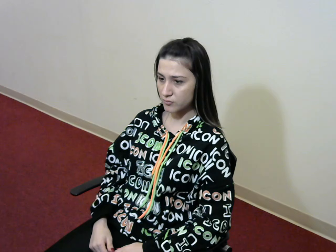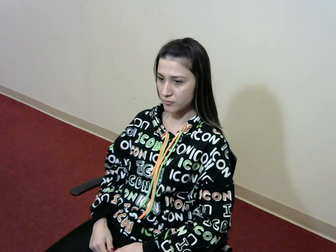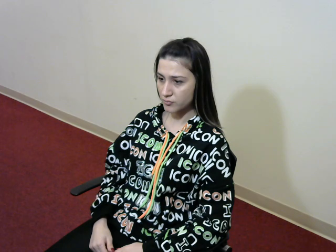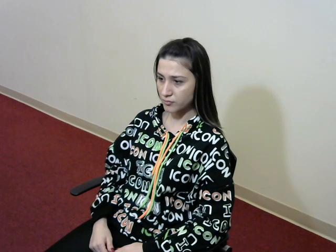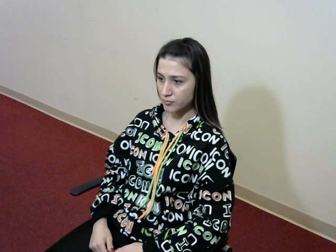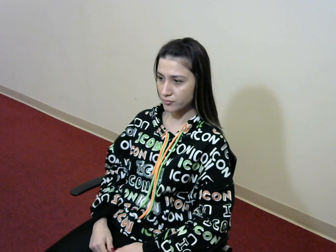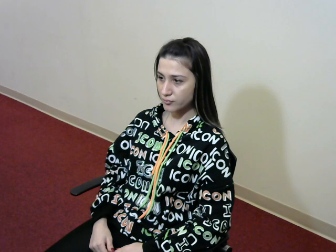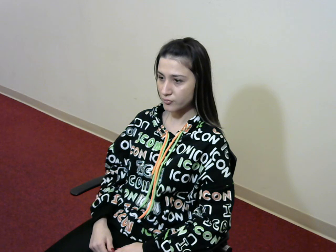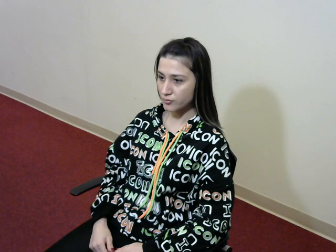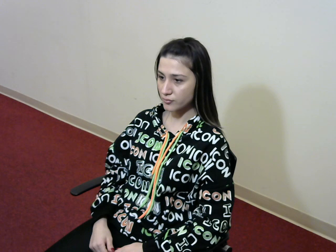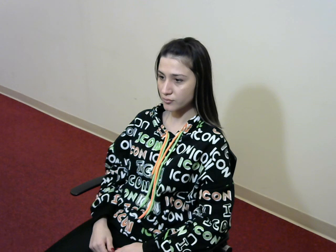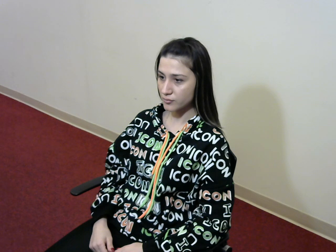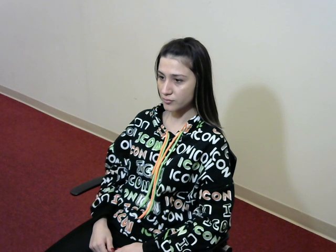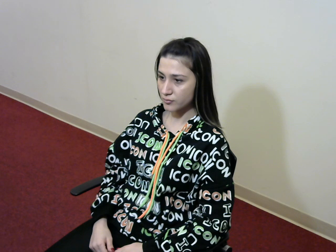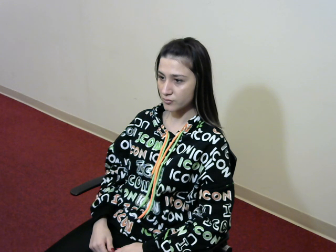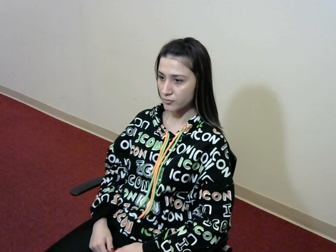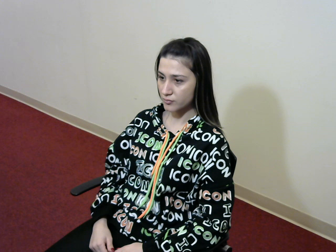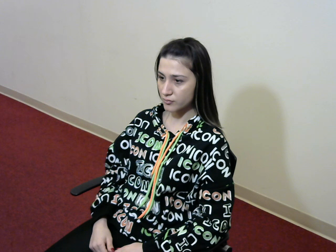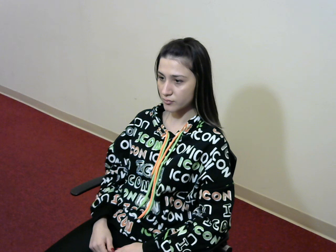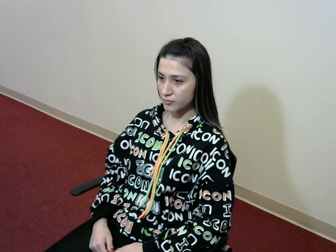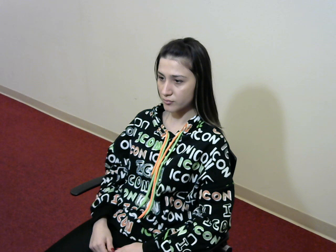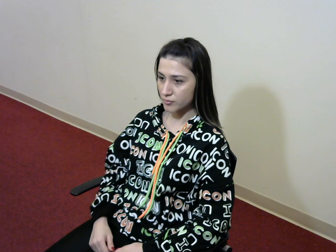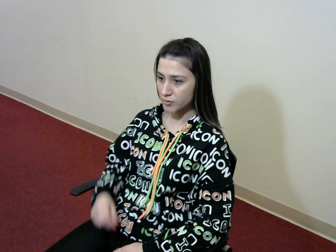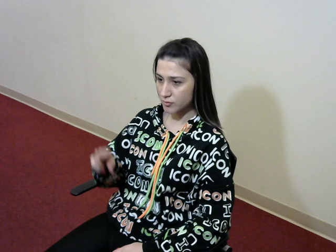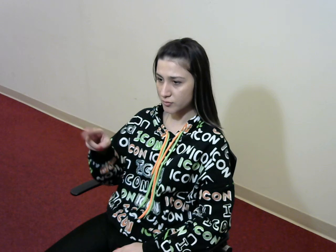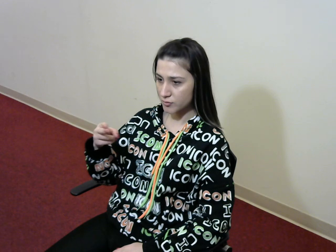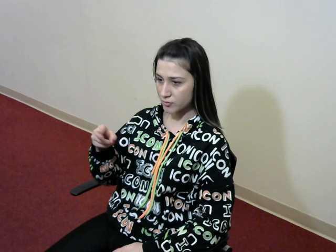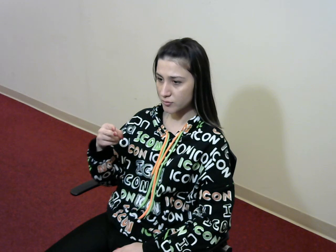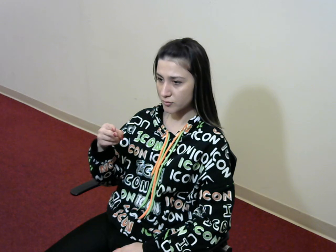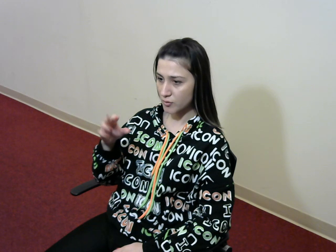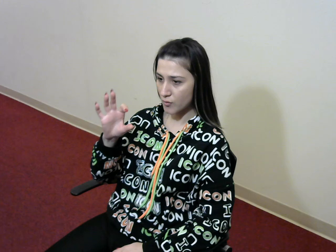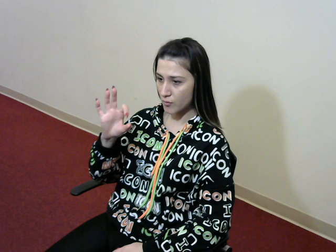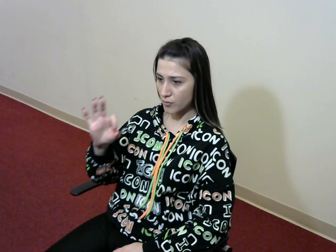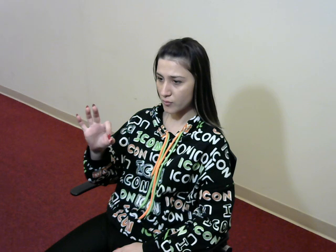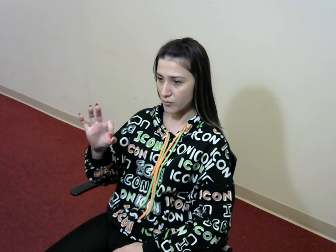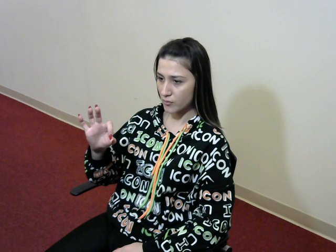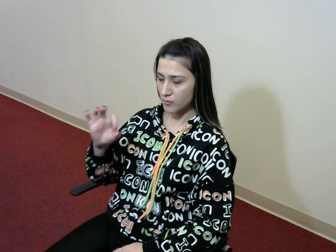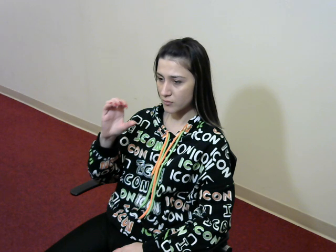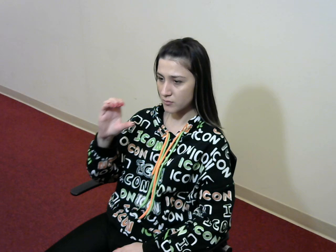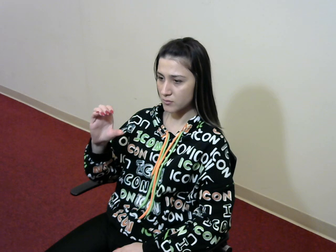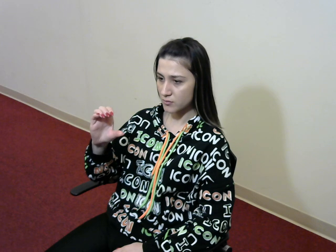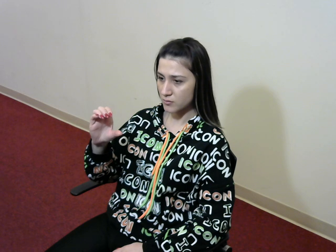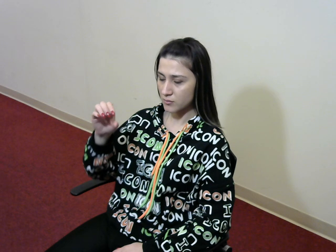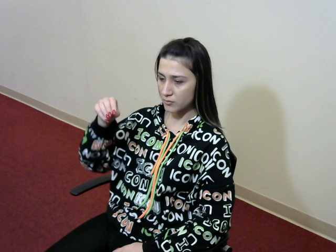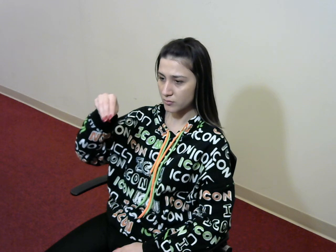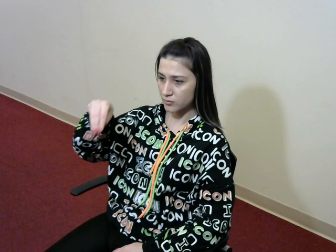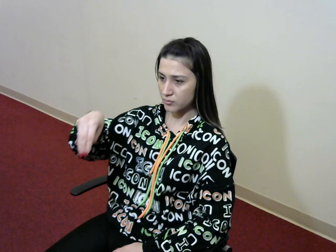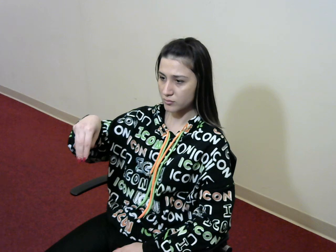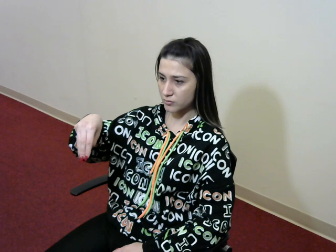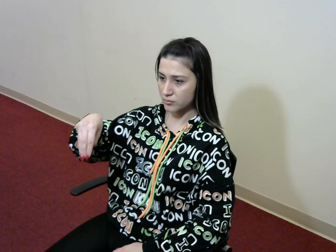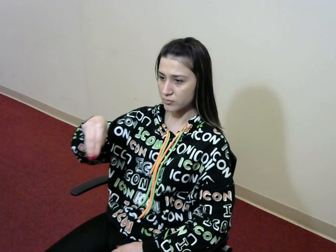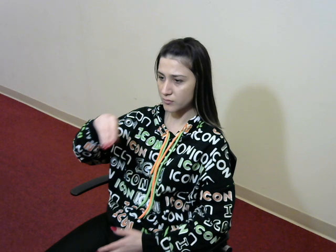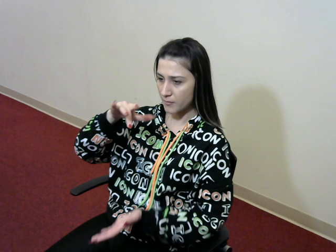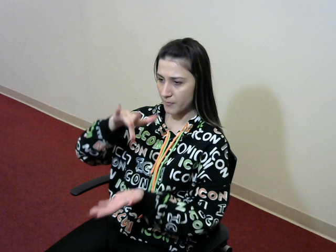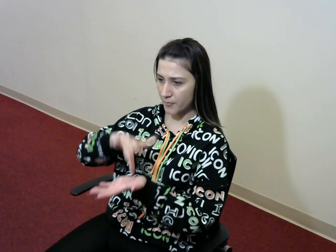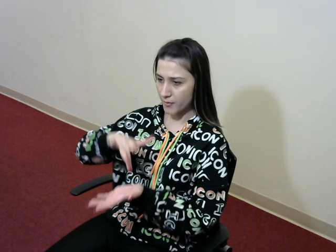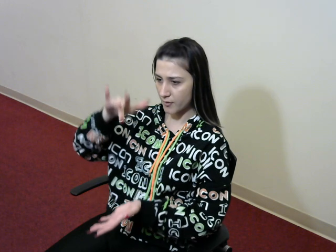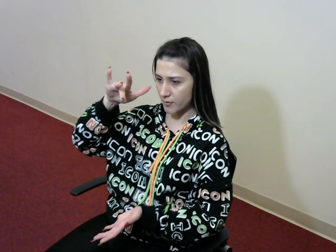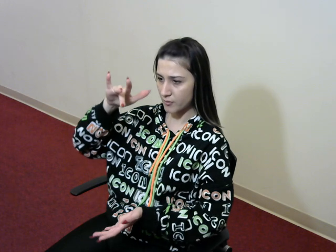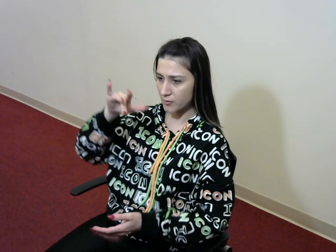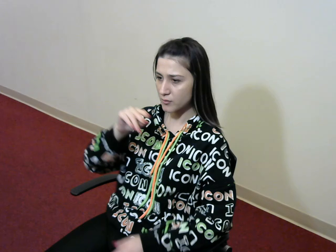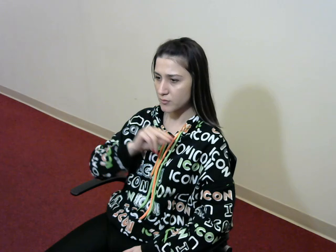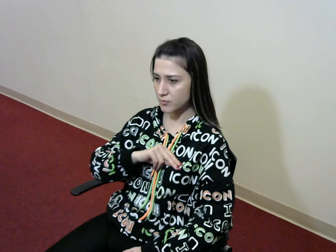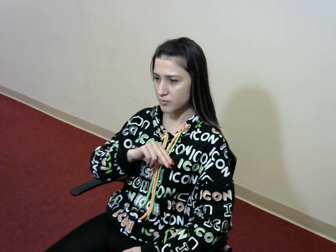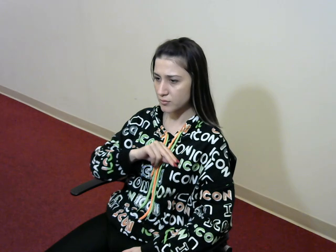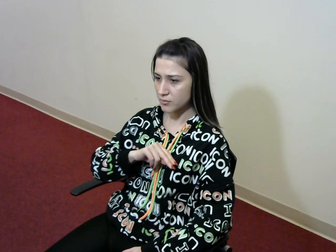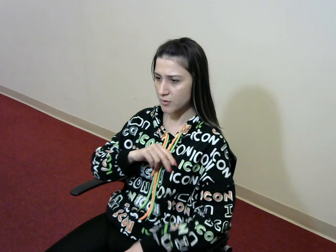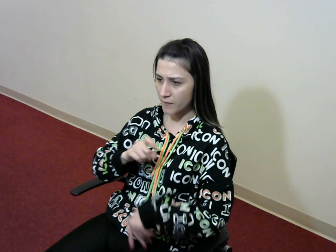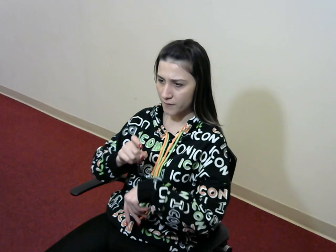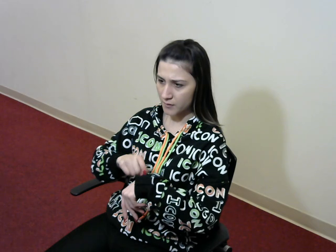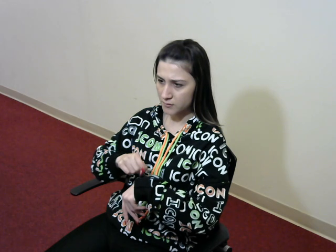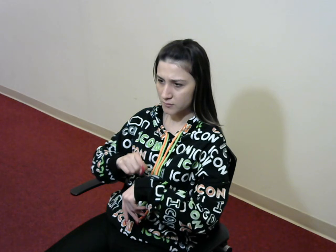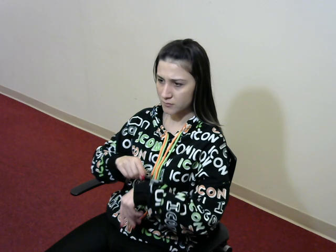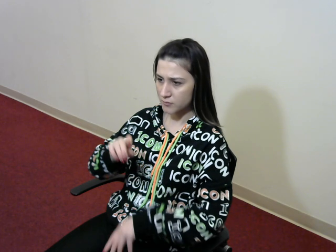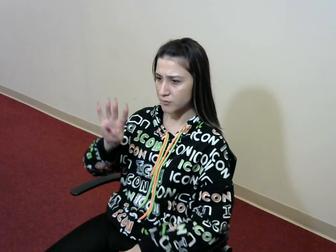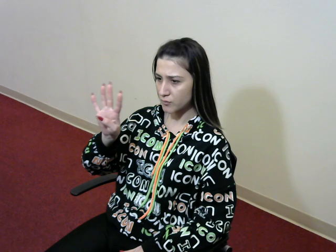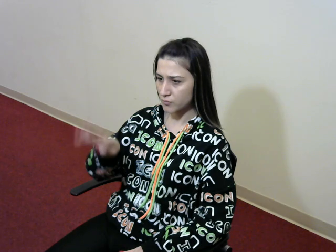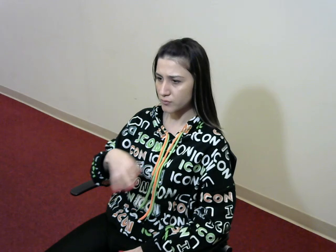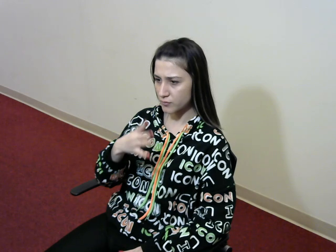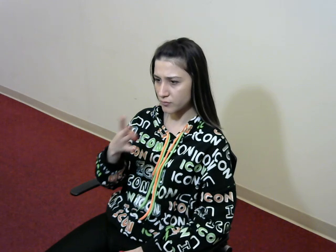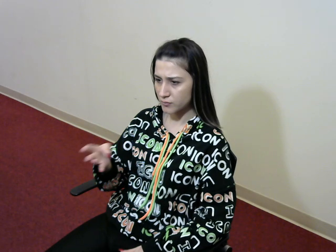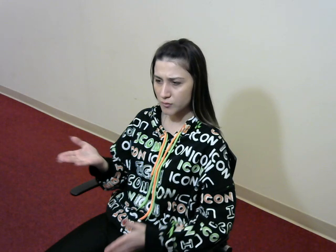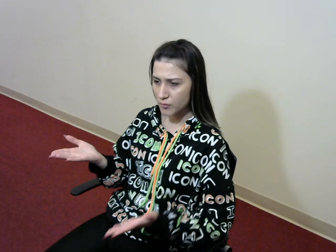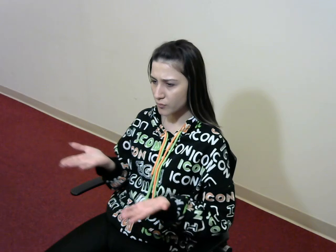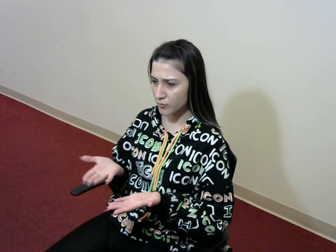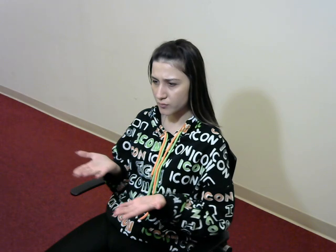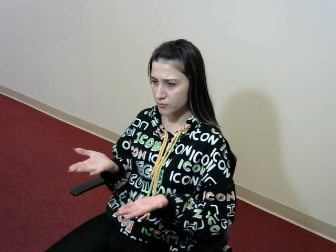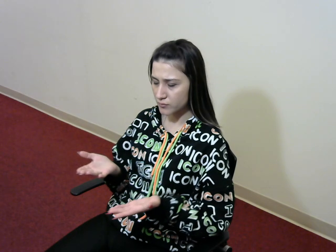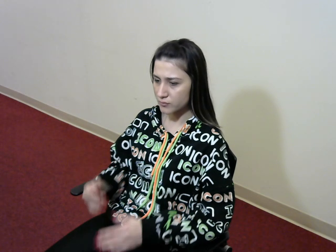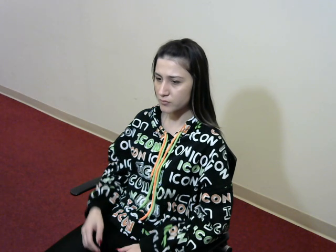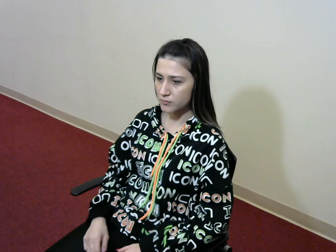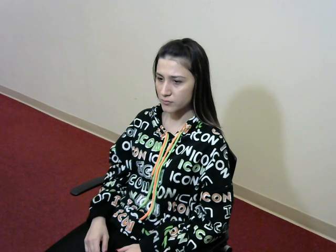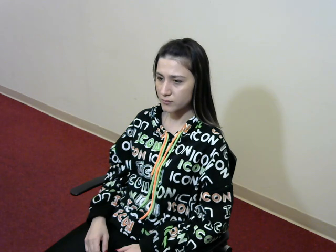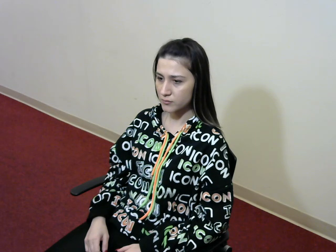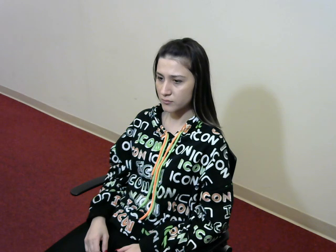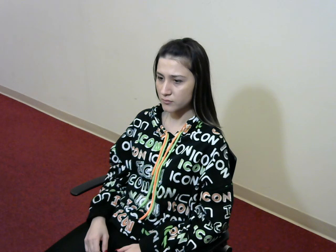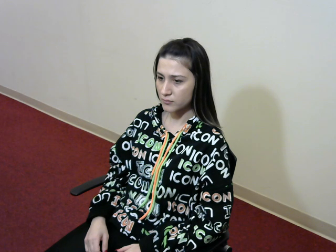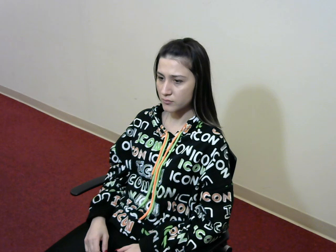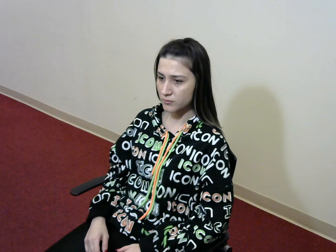DOST Mərkəzlərində iş saatı,qrafiki necədir?